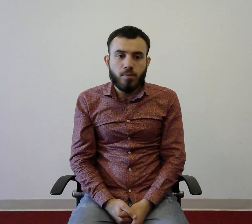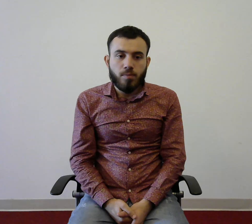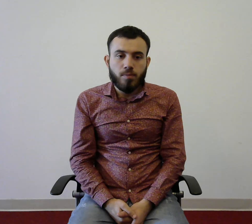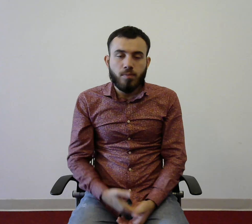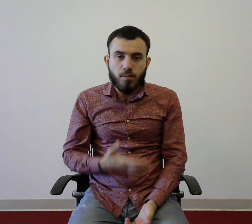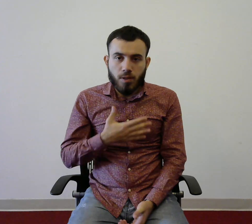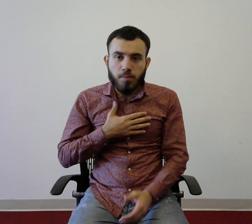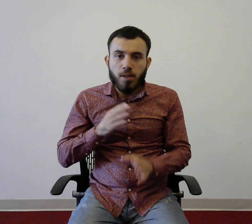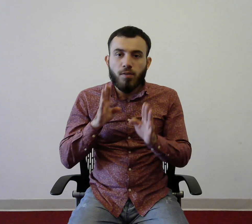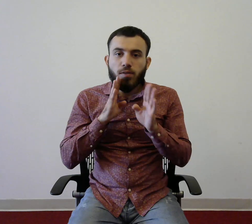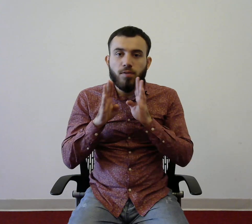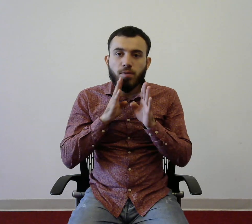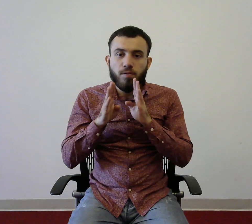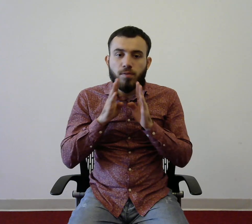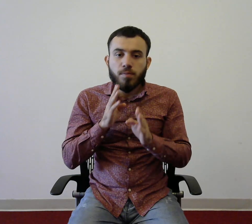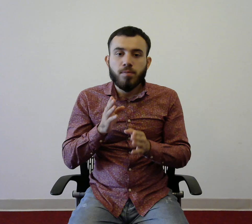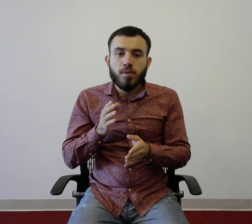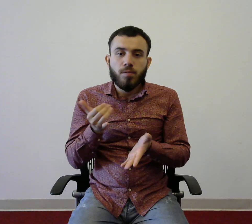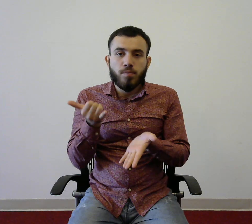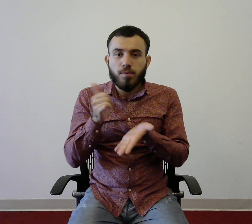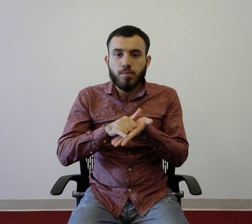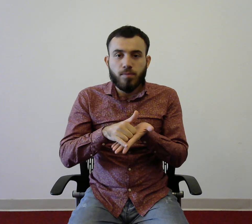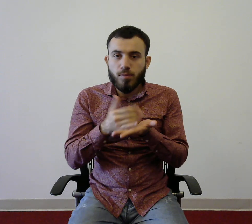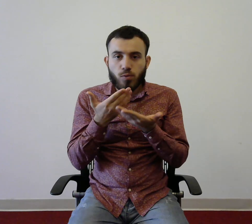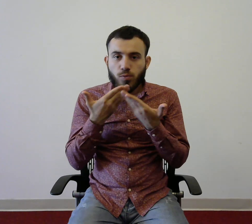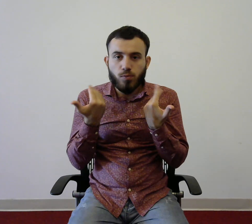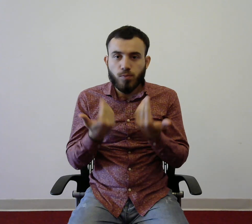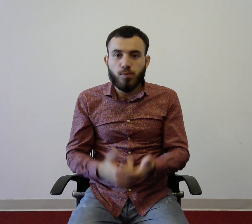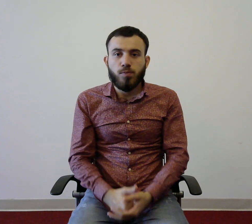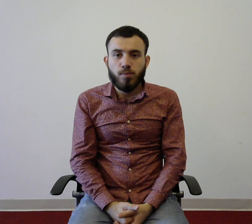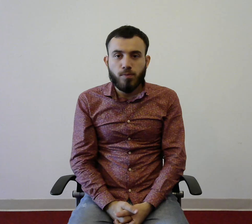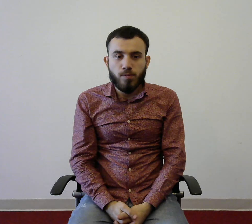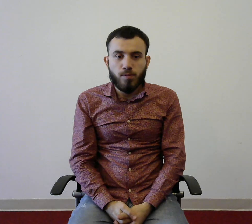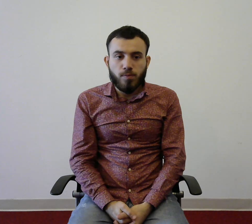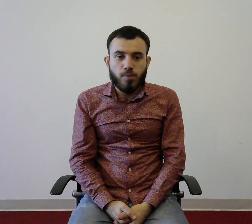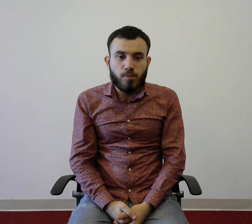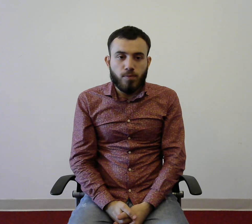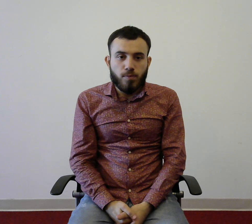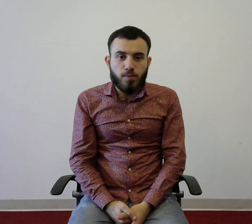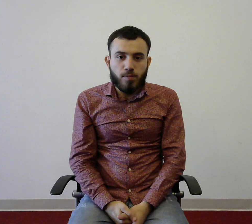Mənim Facebook hesabım yoxdur